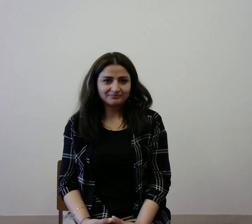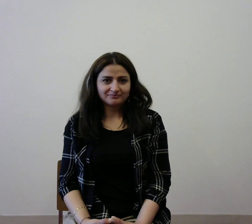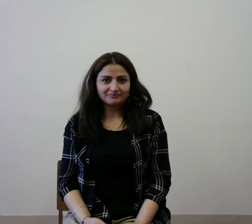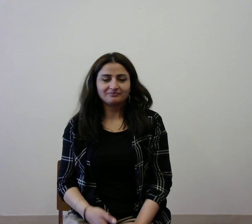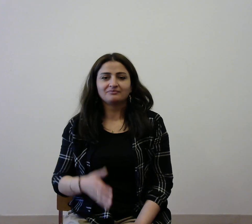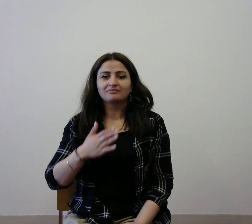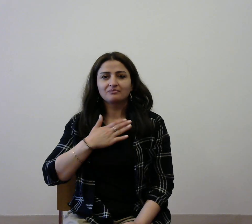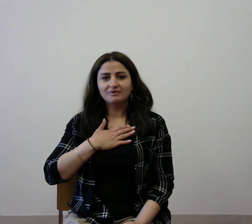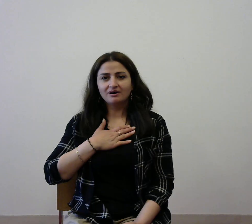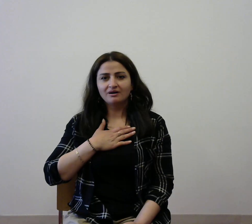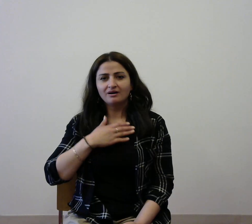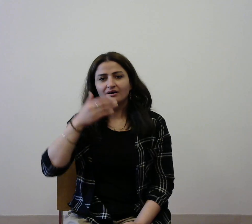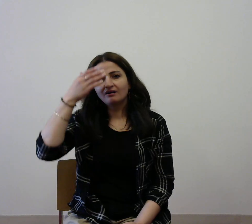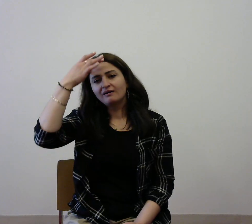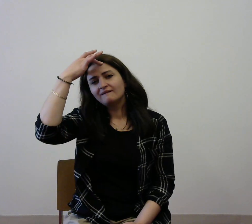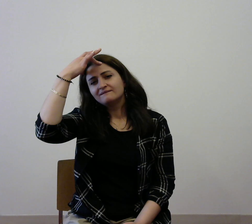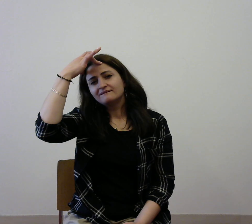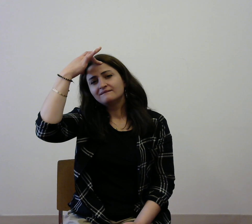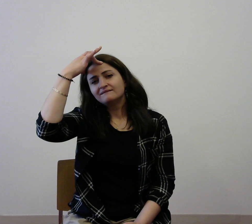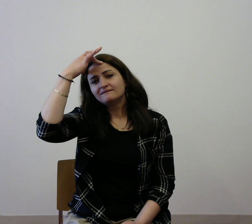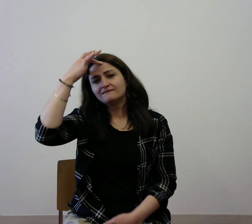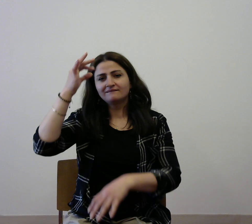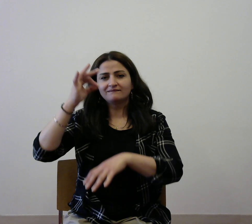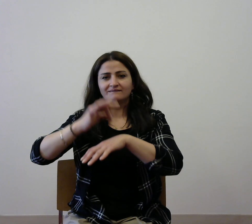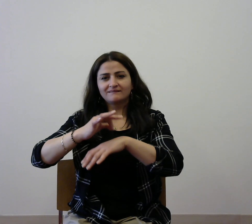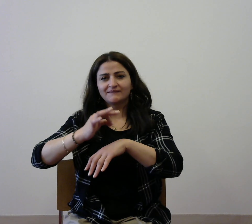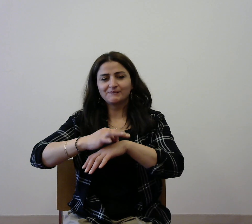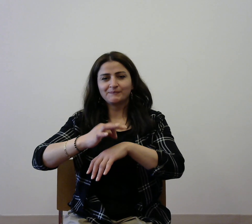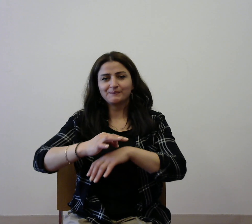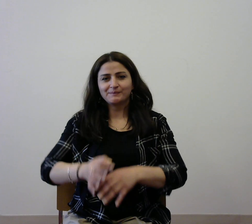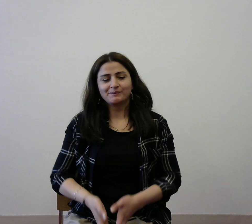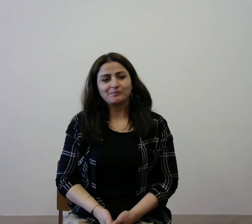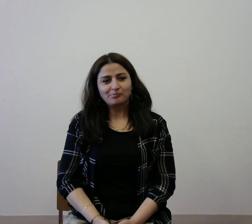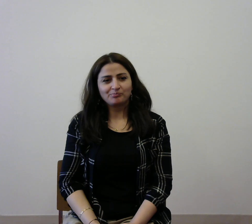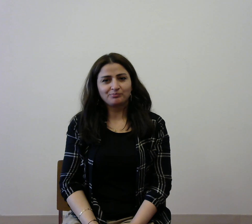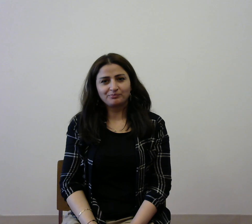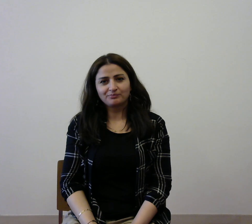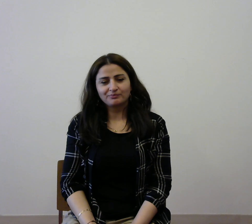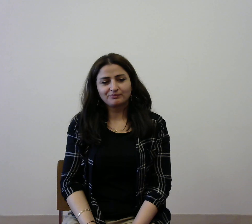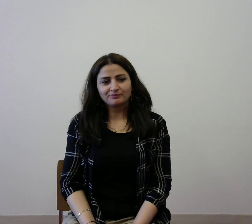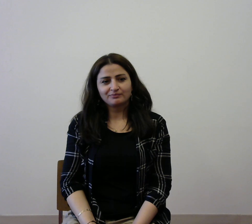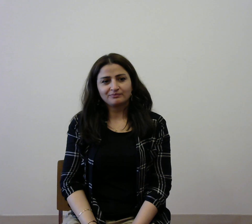Mənim başım ağrıyır